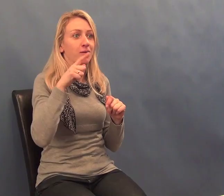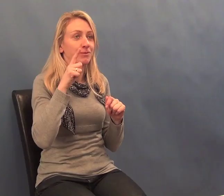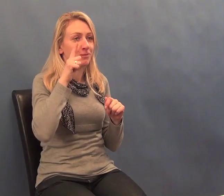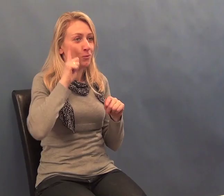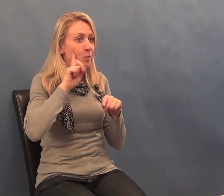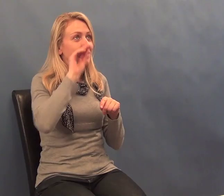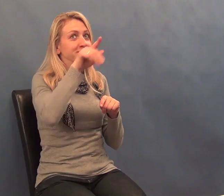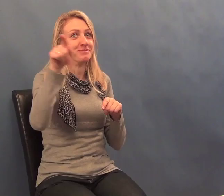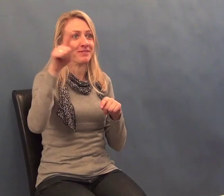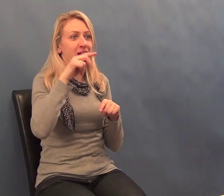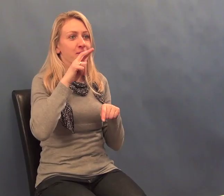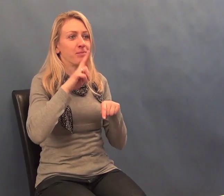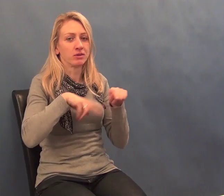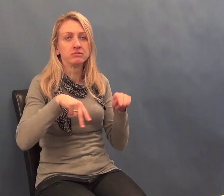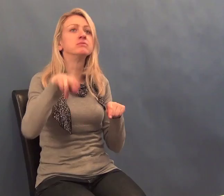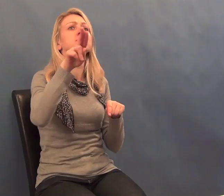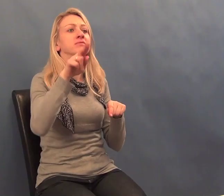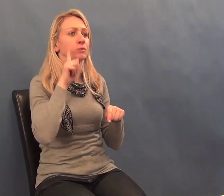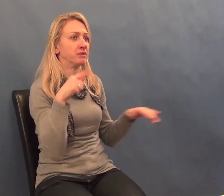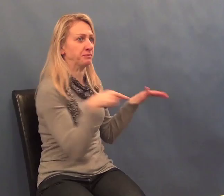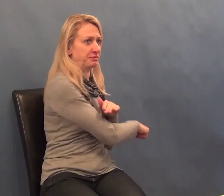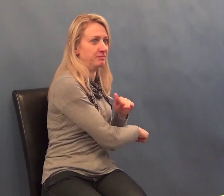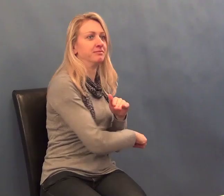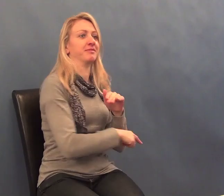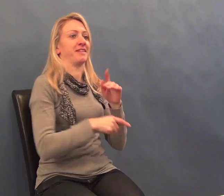Policjant odwraca się, by spojrzeć we wskazany przez chłopaka kierunek, a on ucieka.